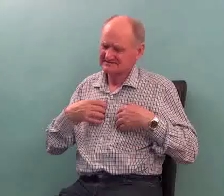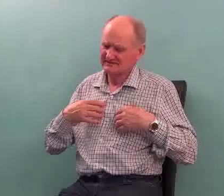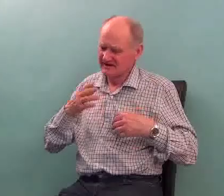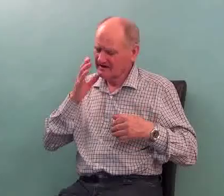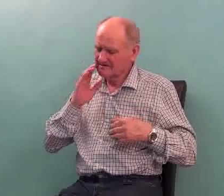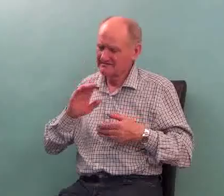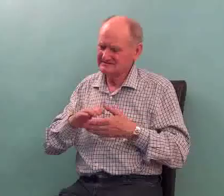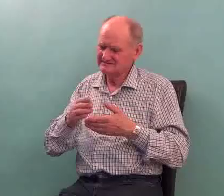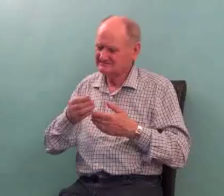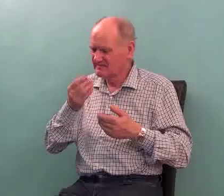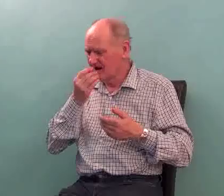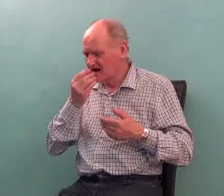Smażę ją i jemy, jest smaczna.